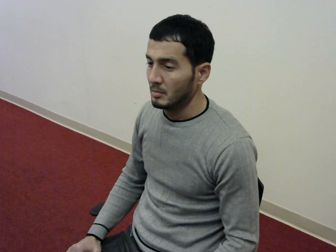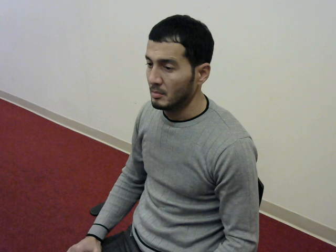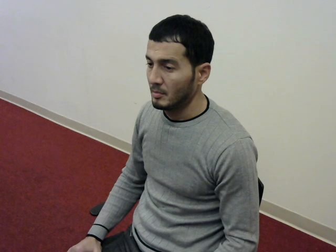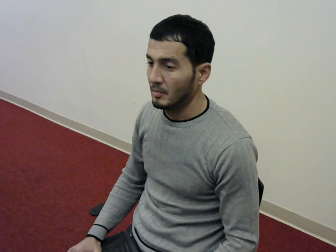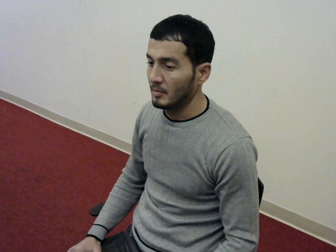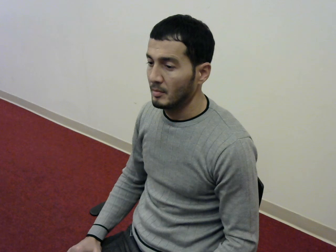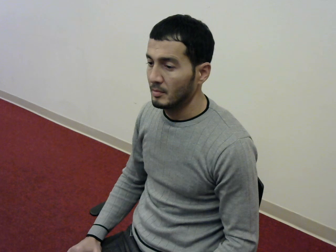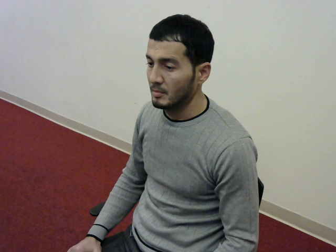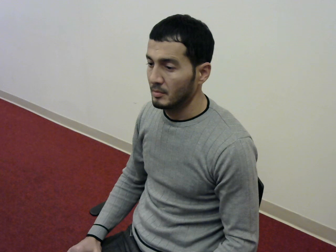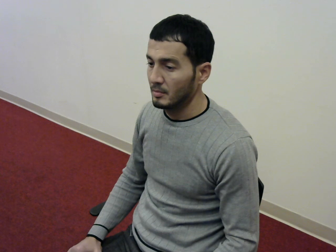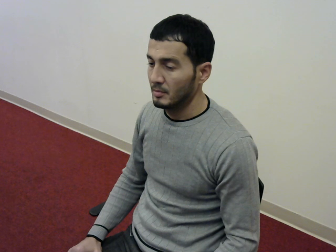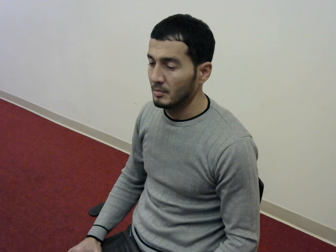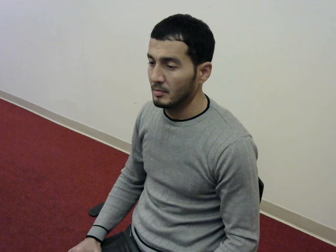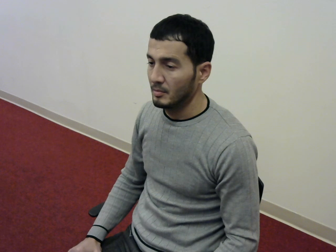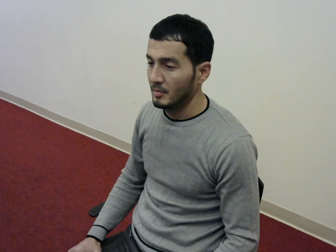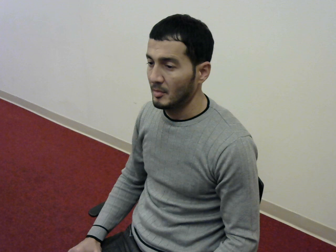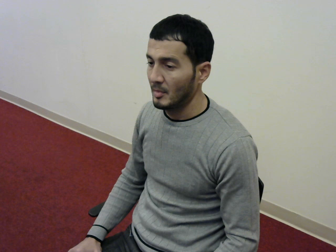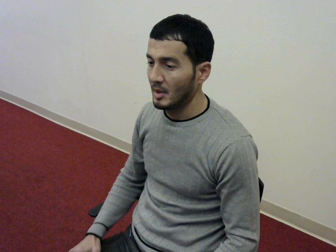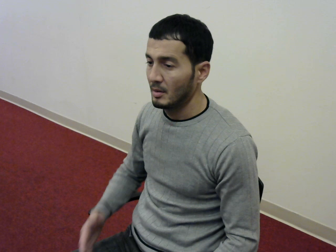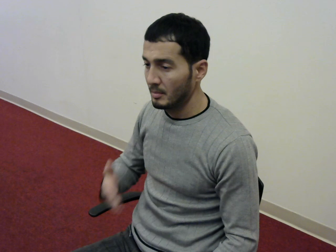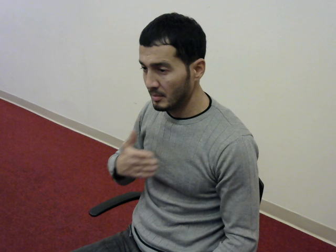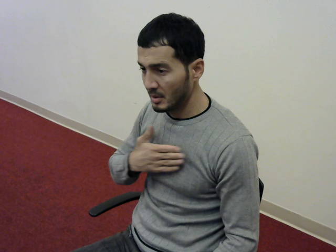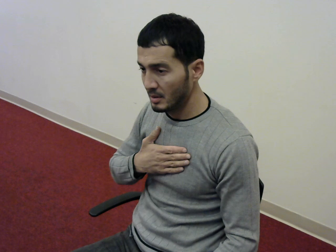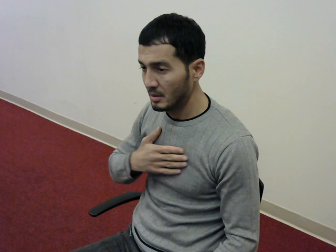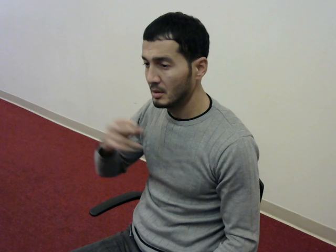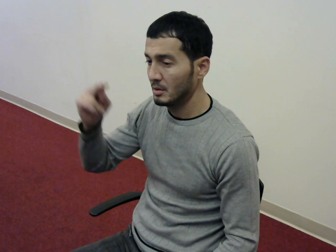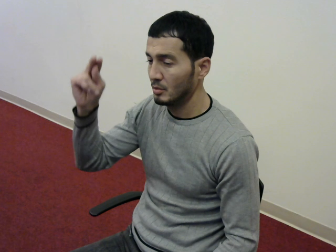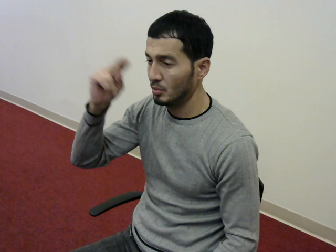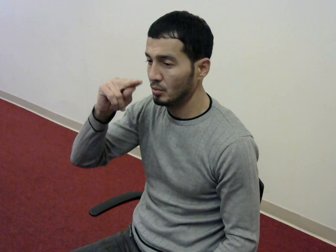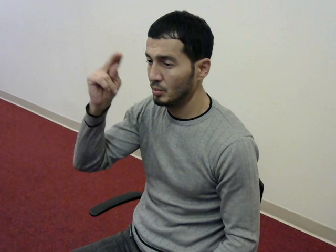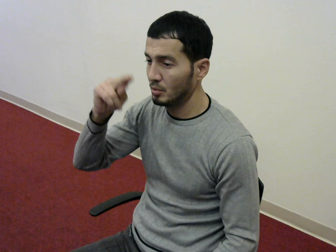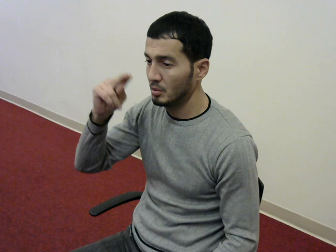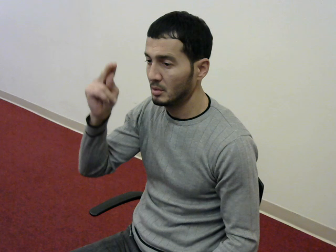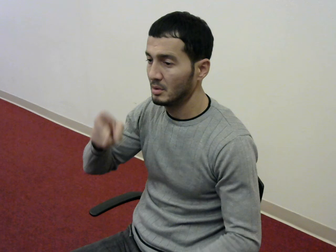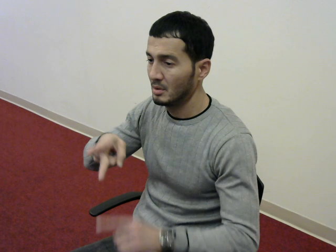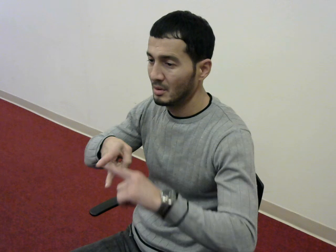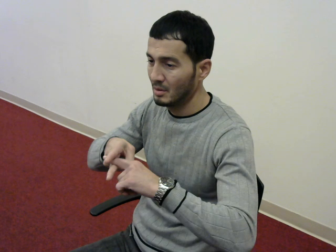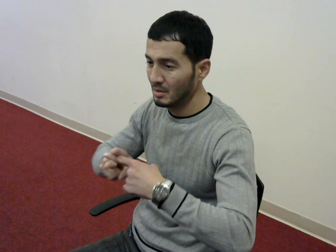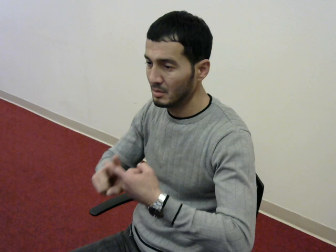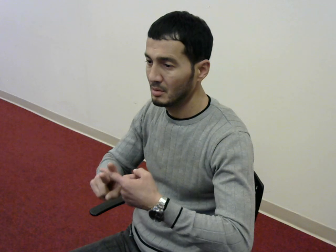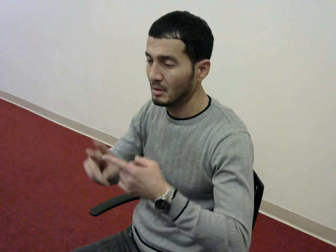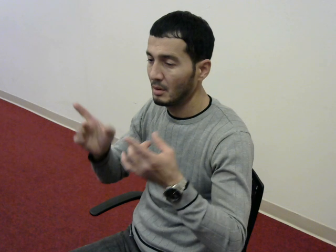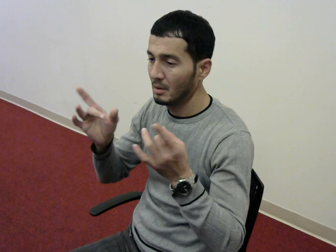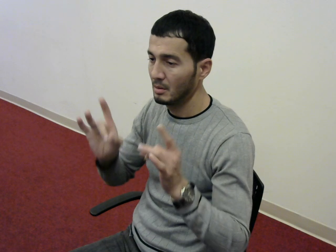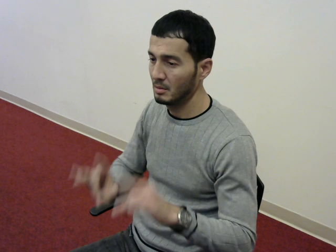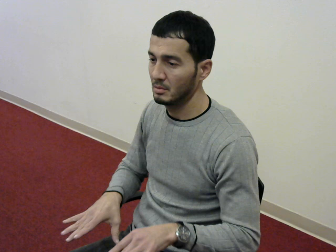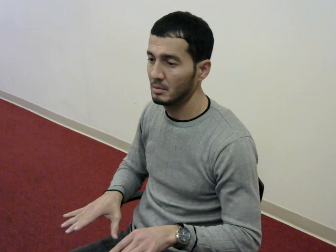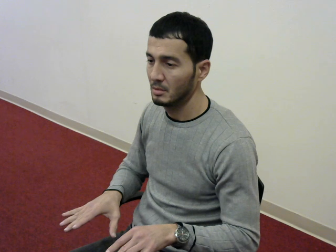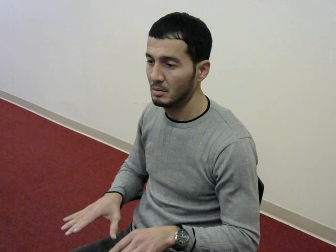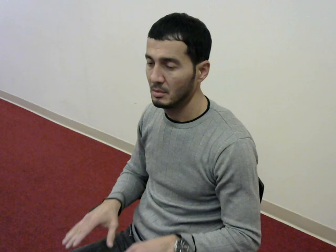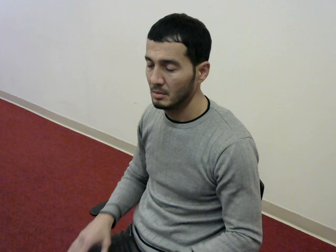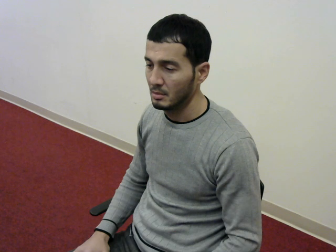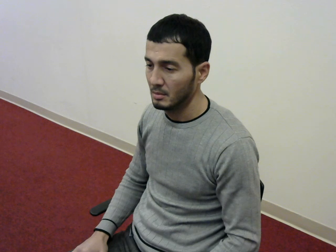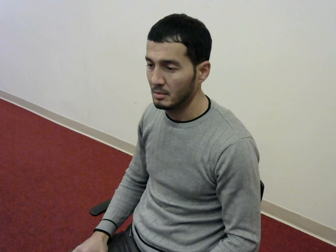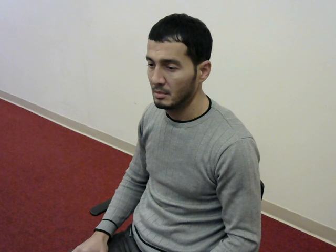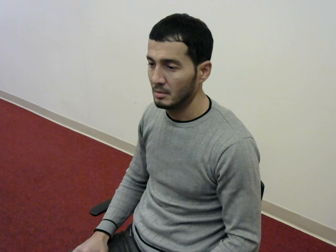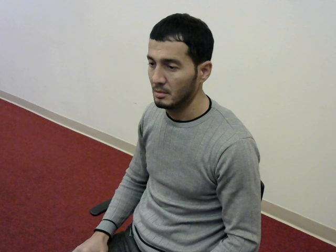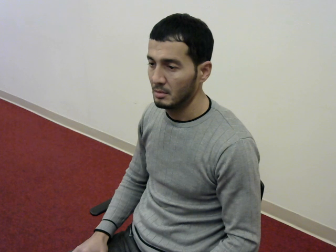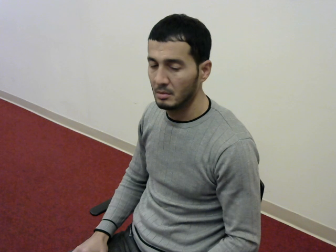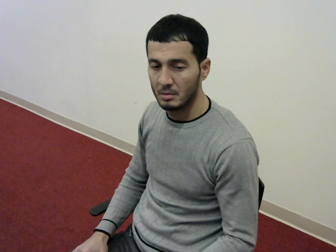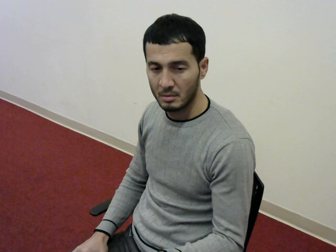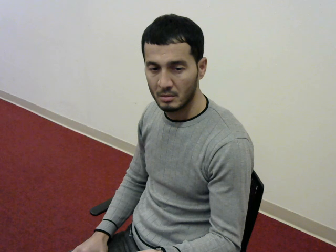Mənim təhsilim yarımçıq qalıb